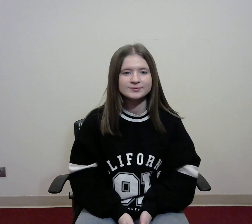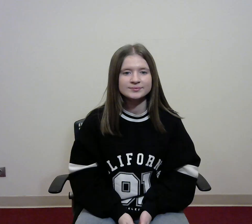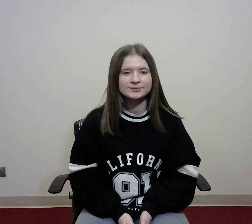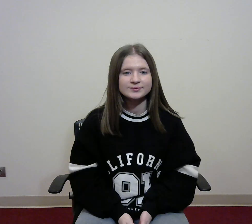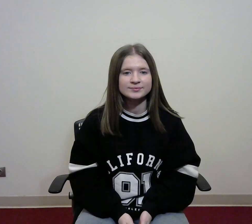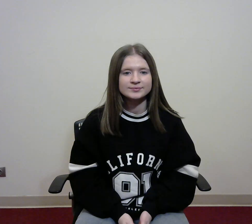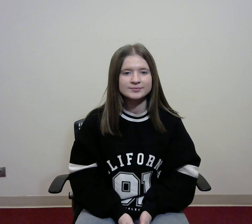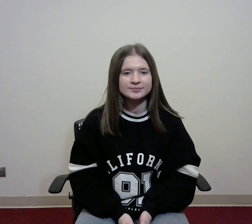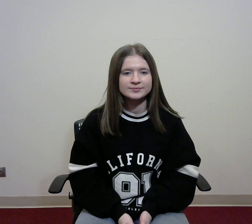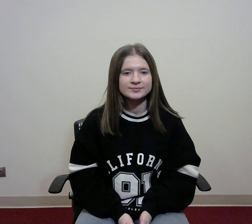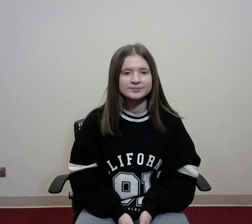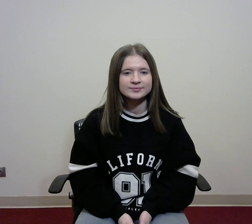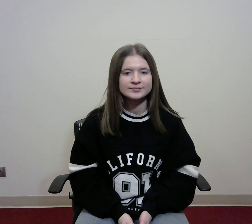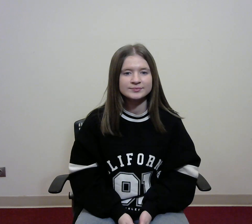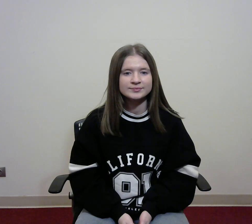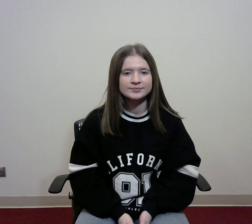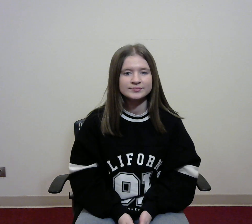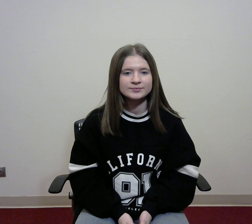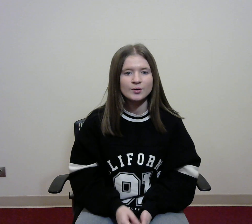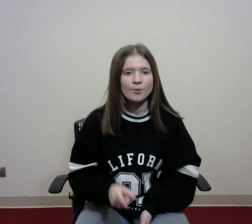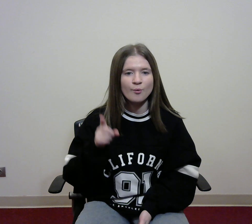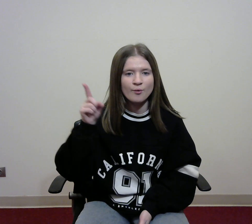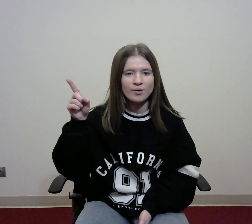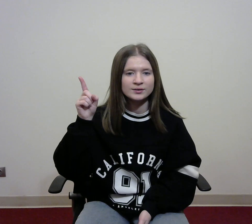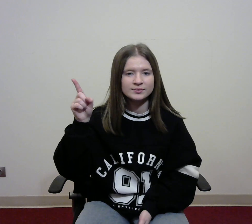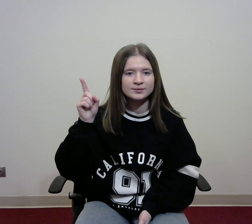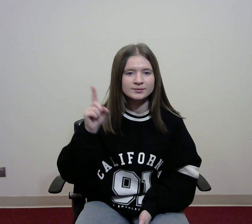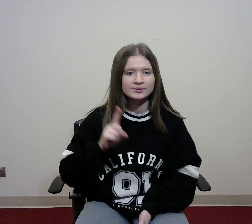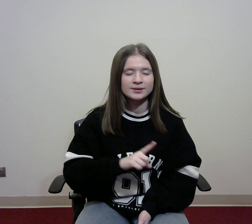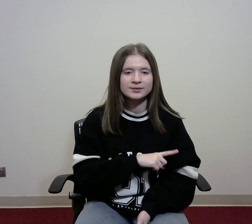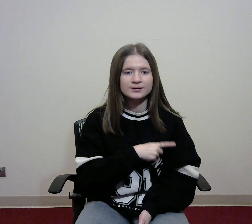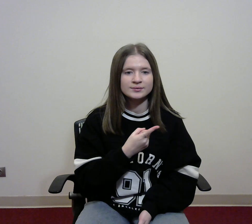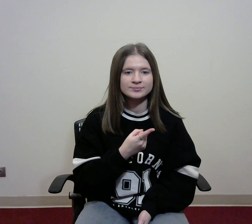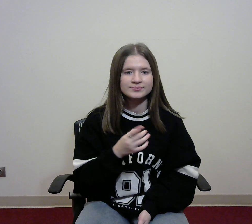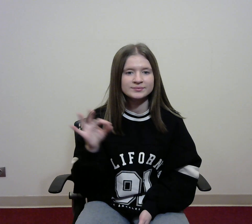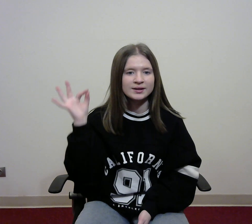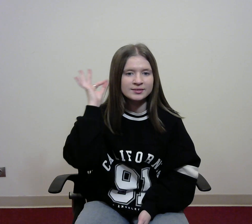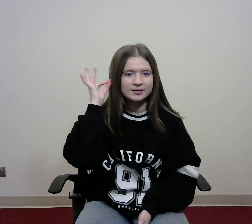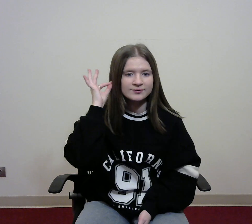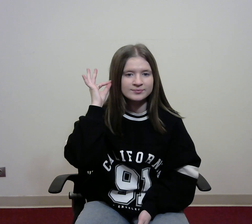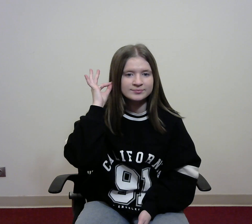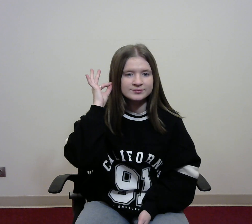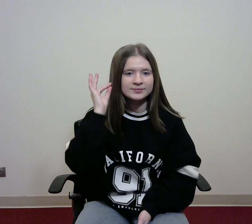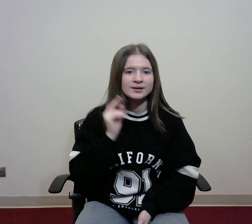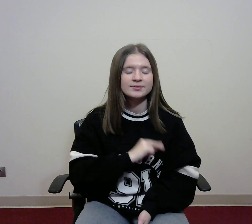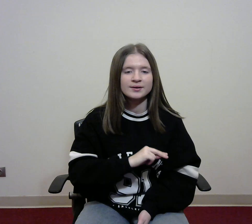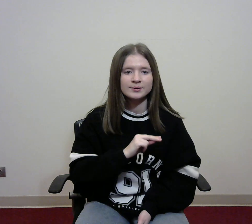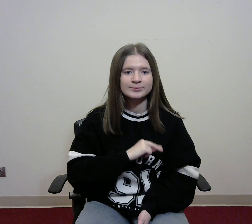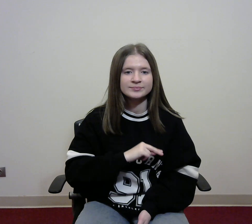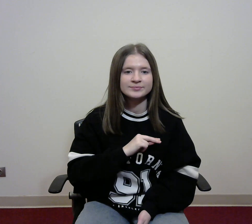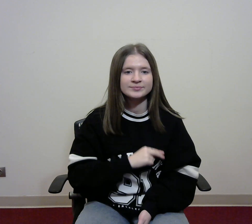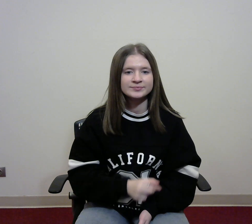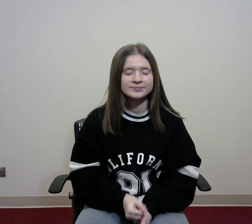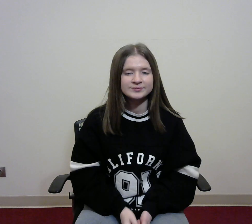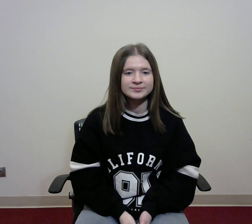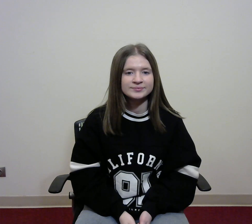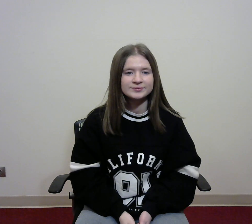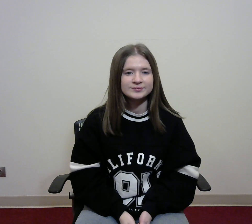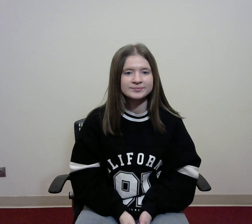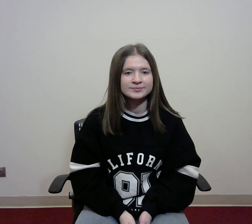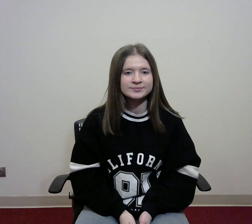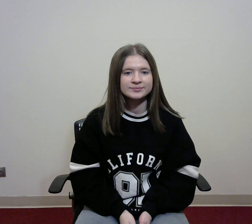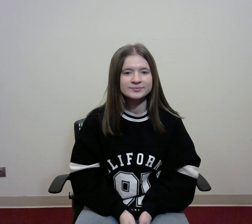Orda professional həkimlər çalışır